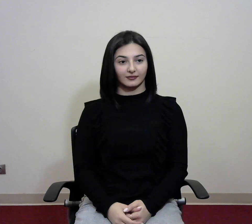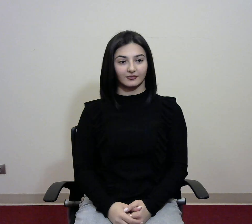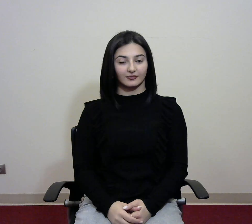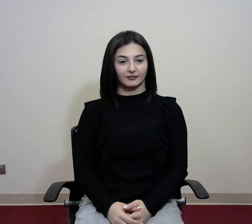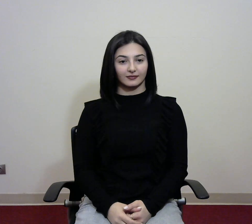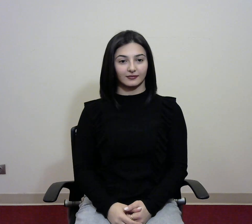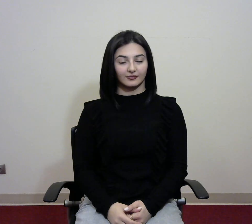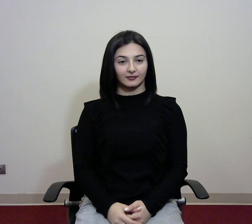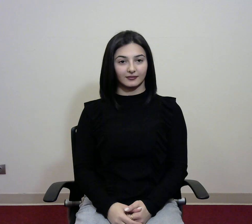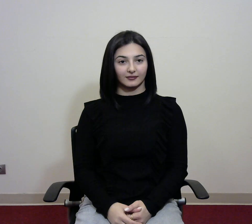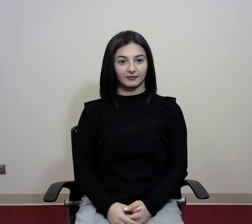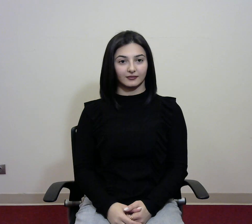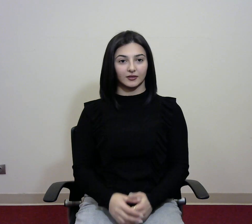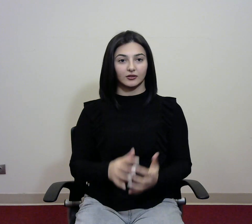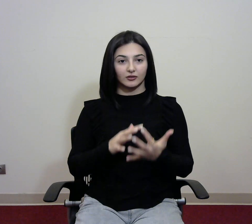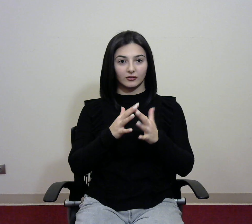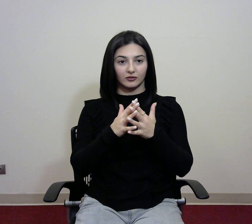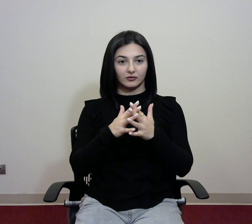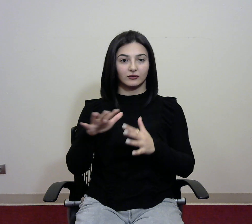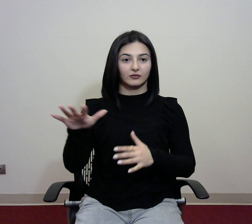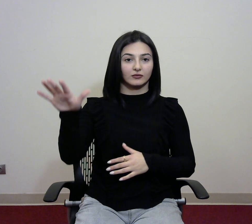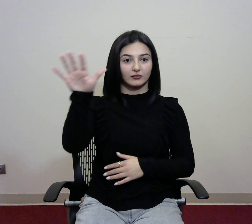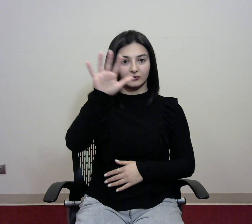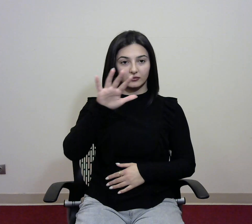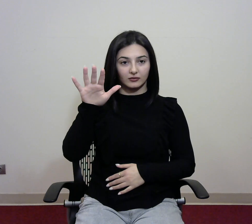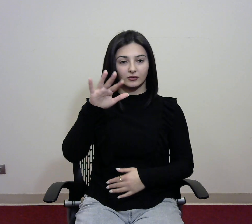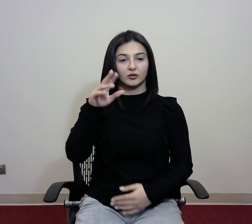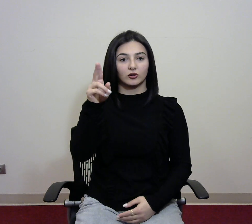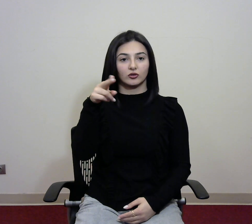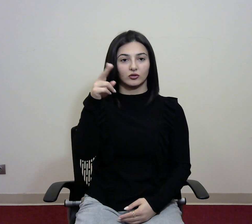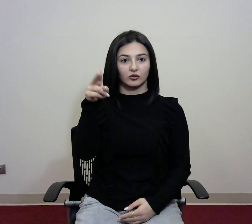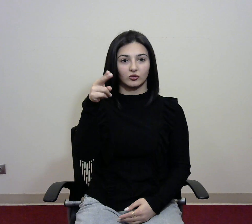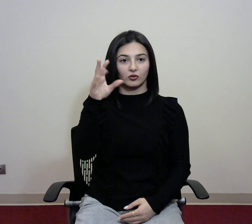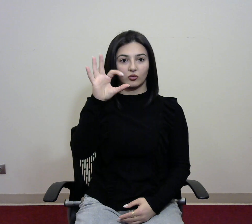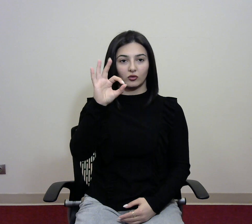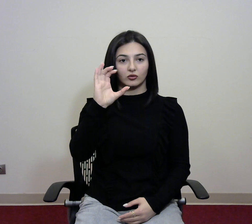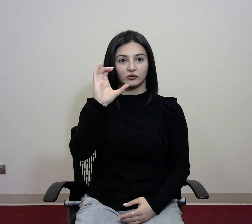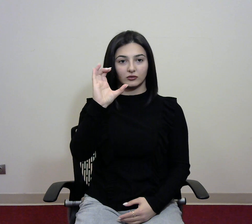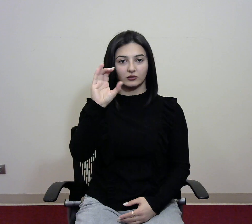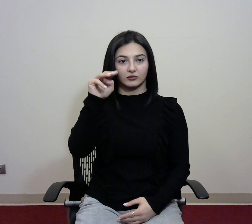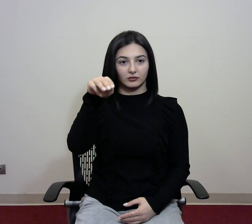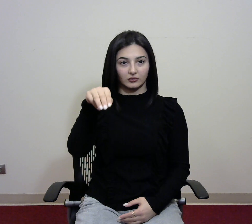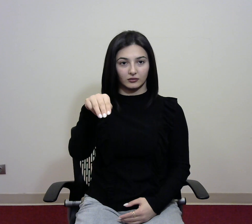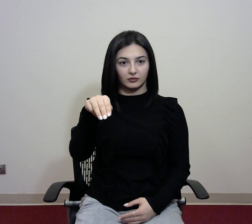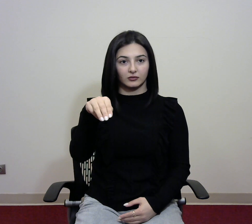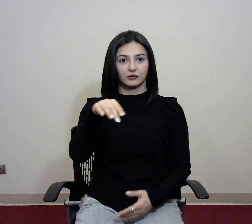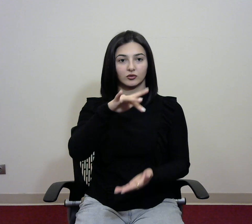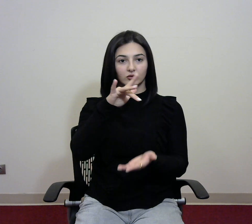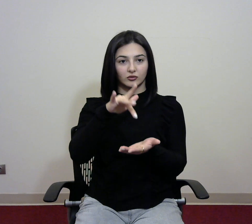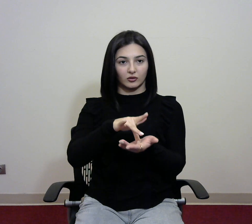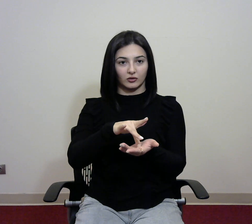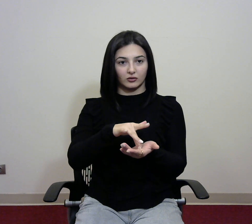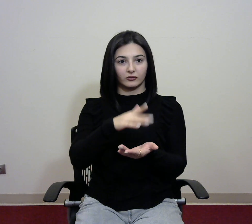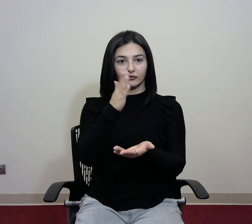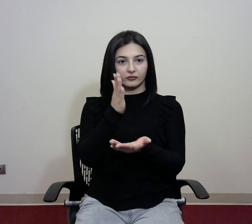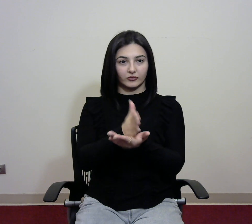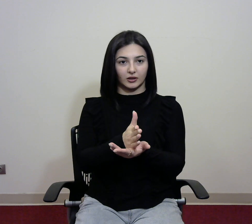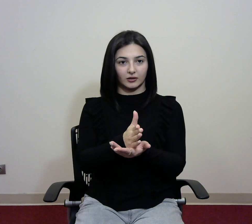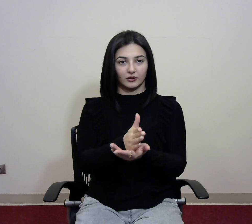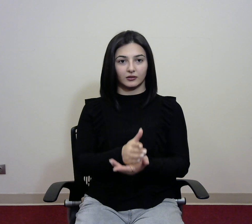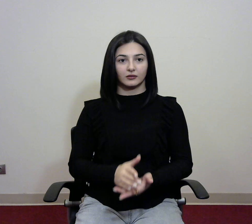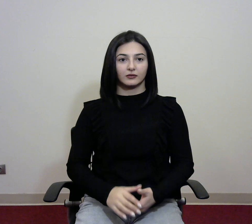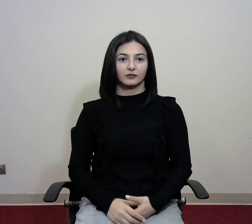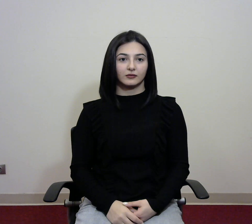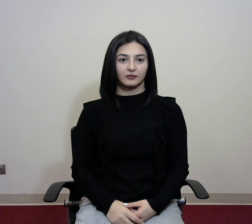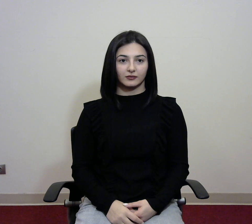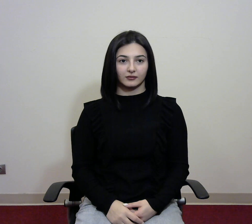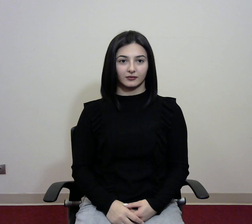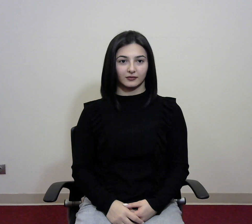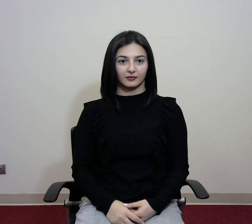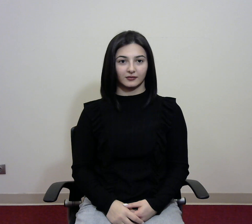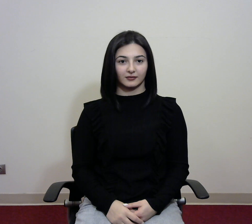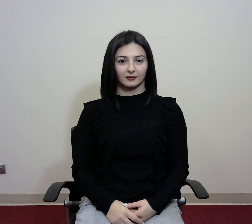Rayonlarda DOST Mərkəzləri varmı?